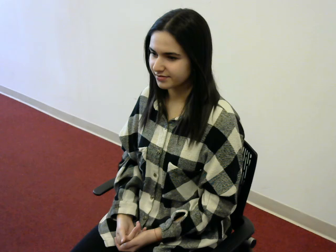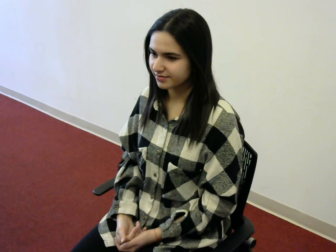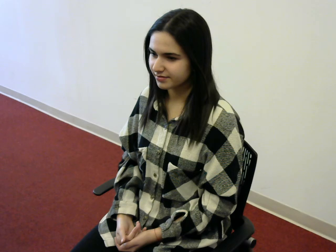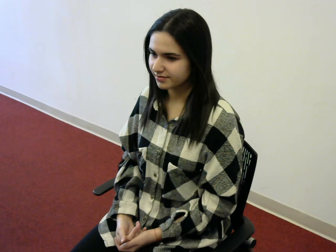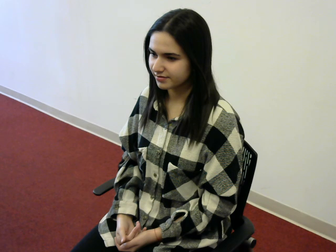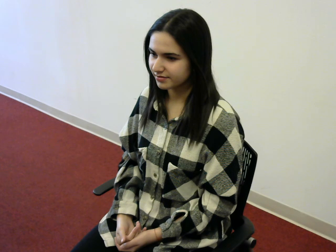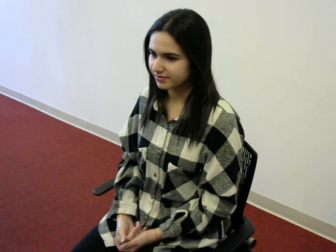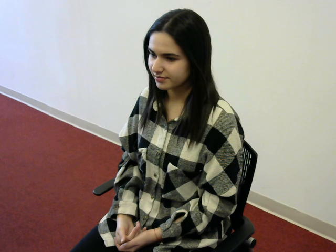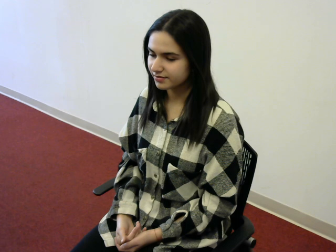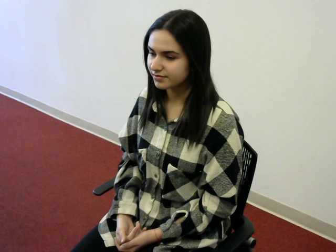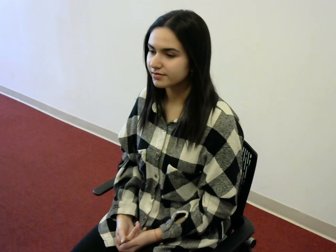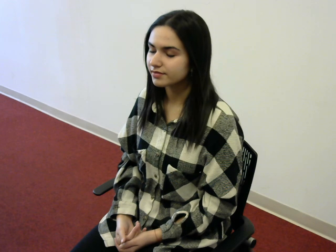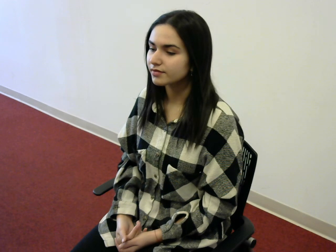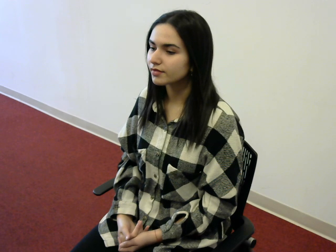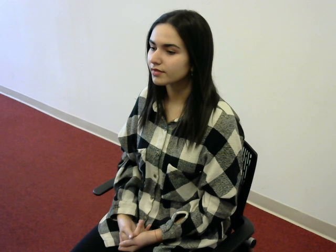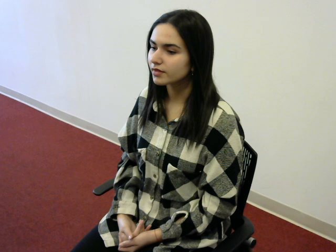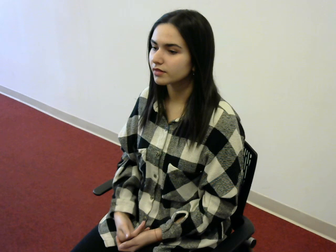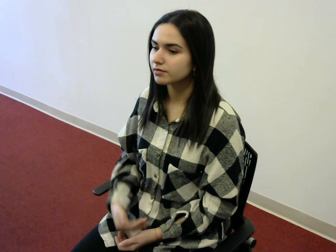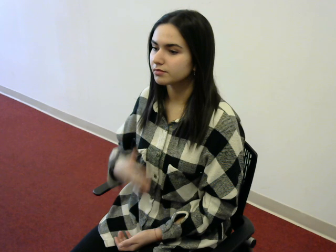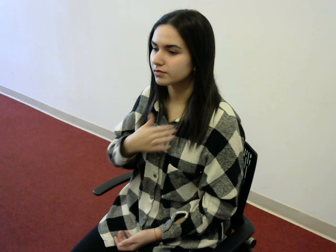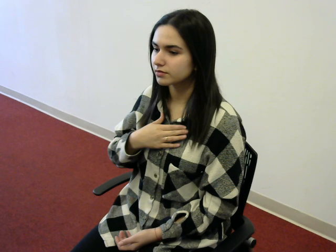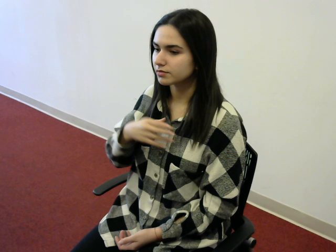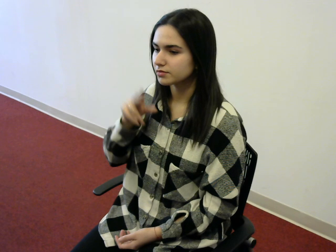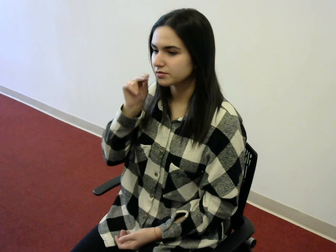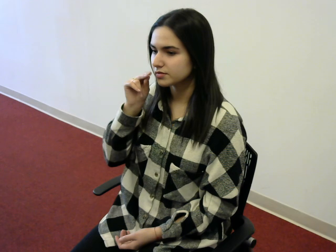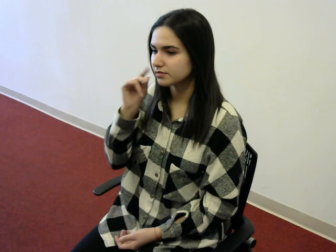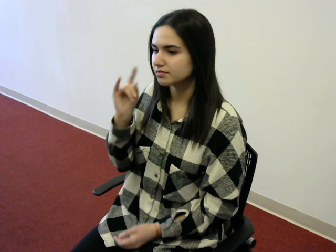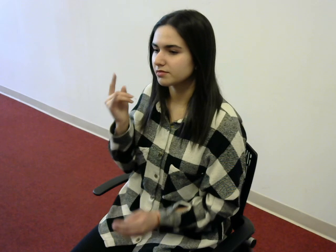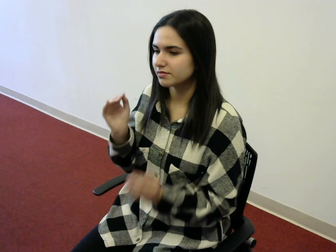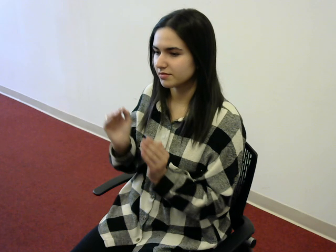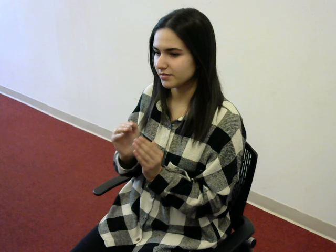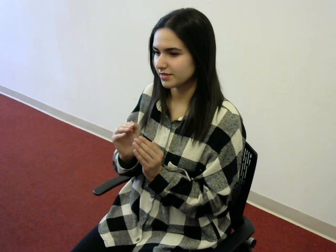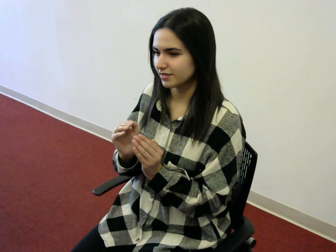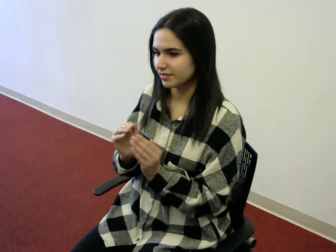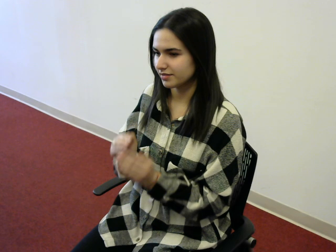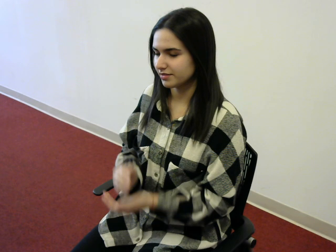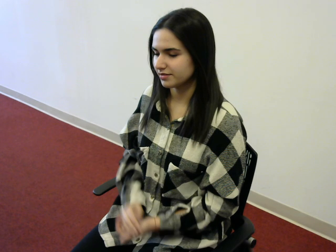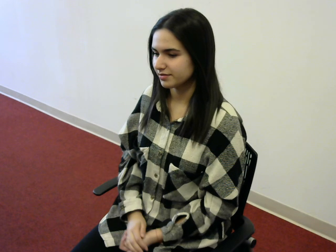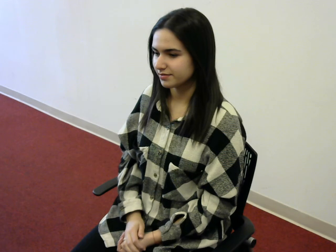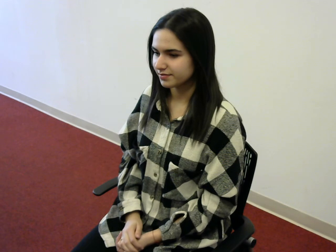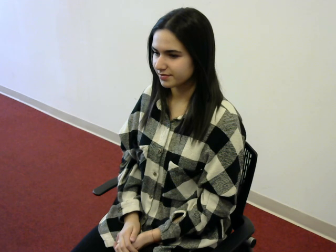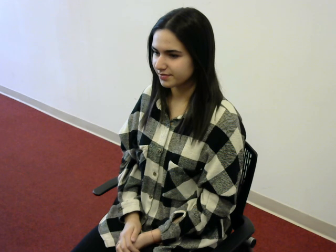Mənim pişiyim balacadır